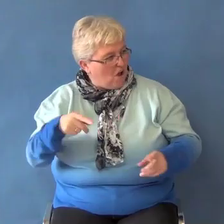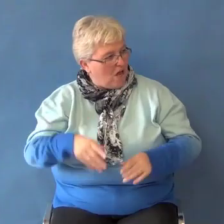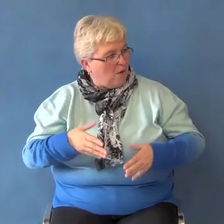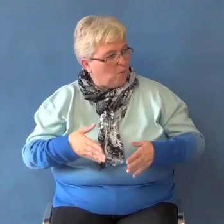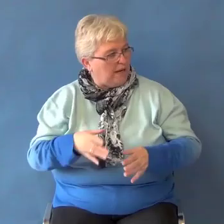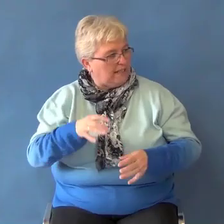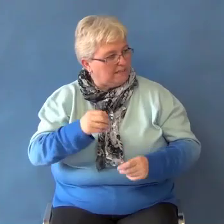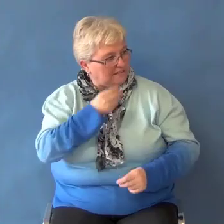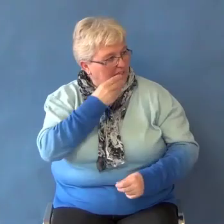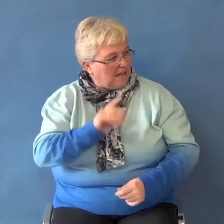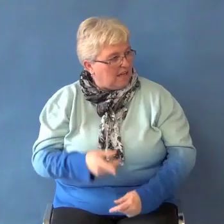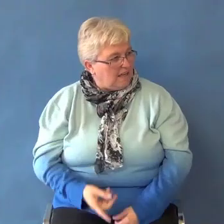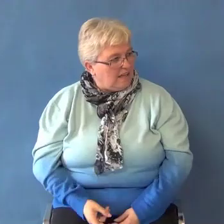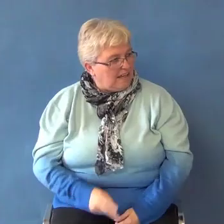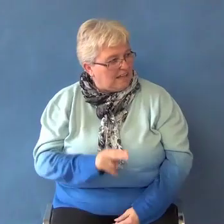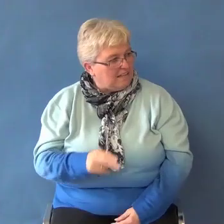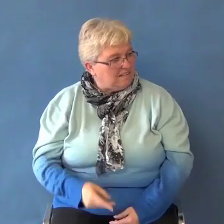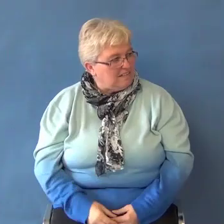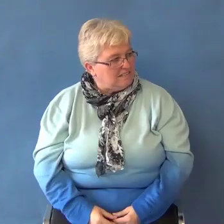Jest zakaz jedzenia na ulicy.